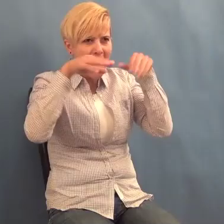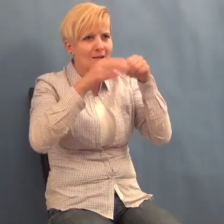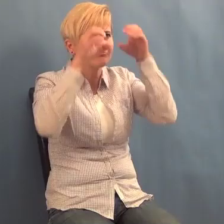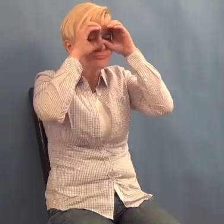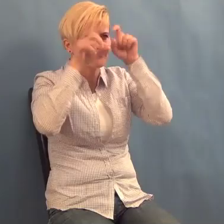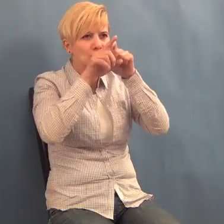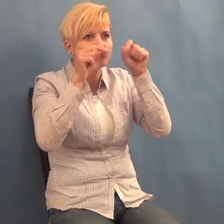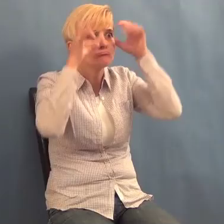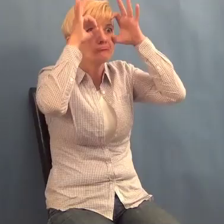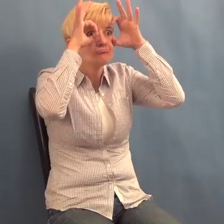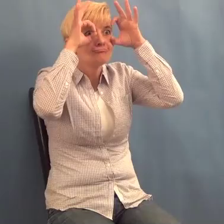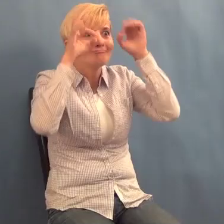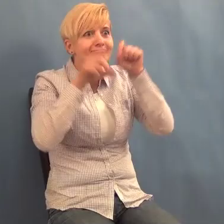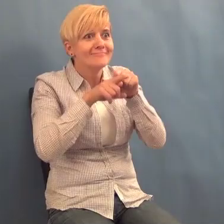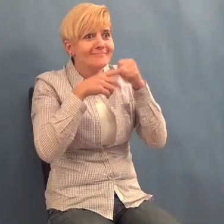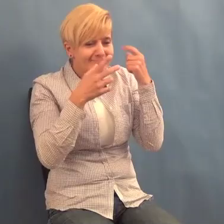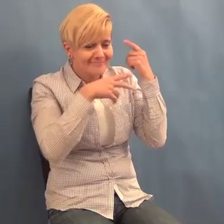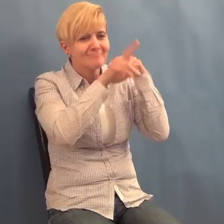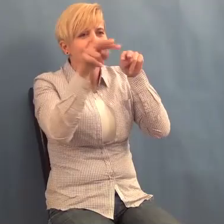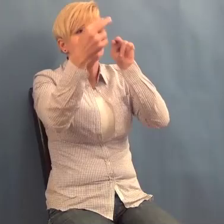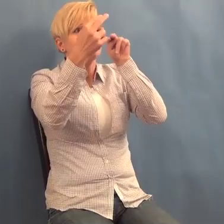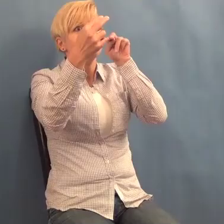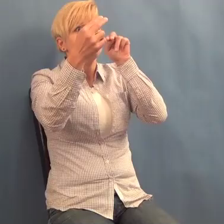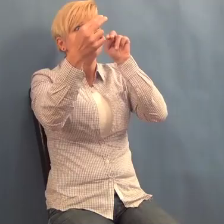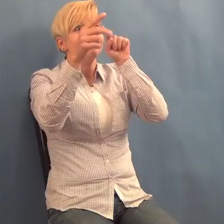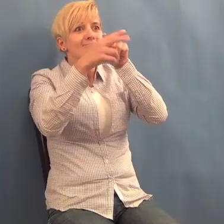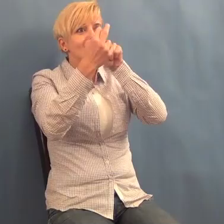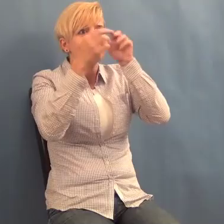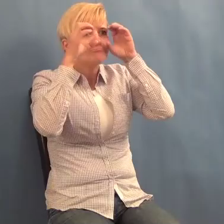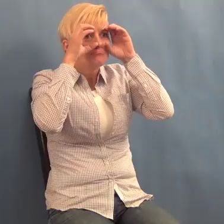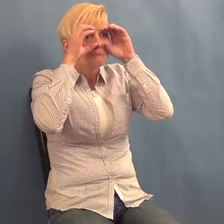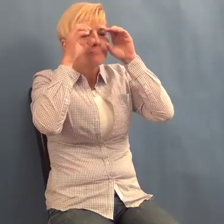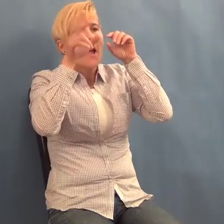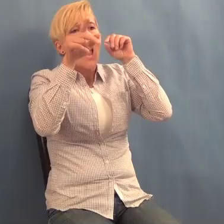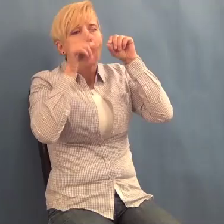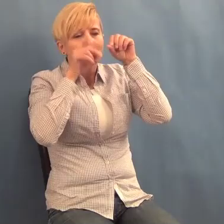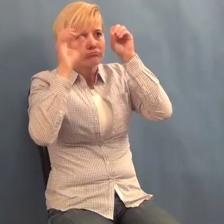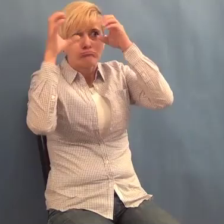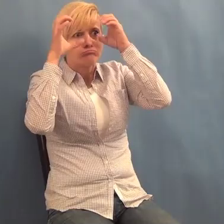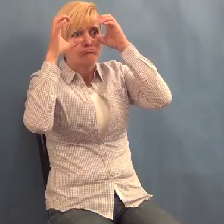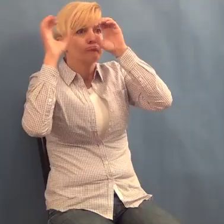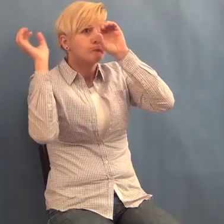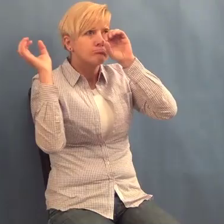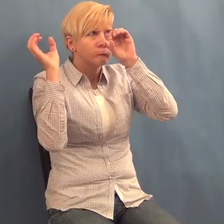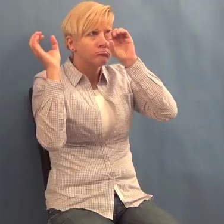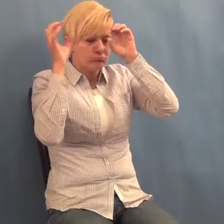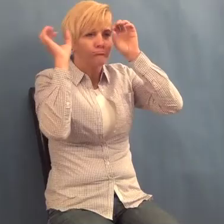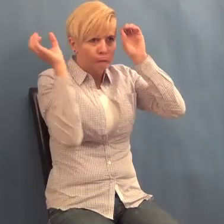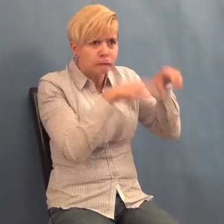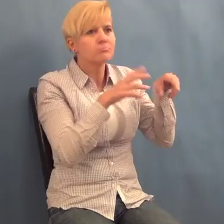Przez lornetkę patrzy, widać jak mu się oczy rozszerzyły, tak jakby, no... patrzy na przeciwko, tam też ktoś patrzy i spoglądają na siebie przez lornetki, a tam jest ptak, lornetkę odkłada... tak, odkłada.